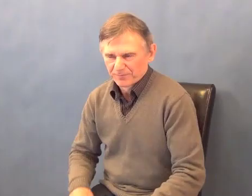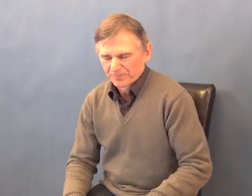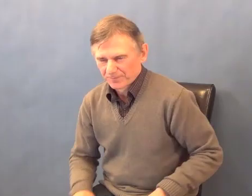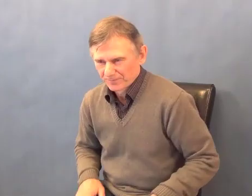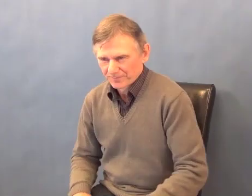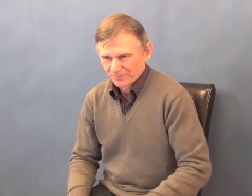Wiem.